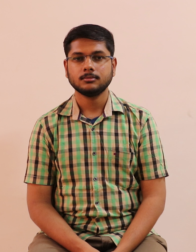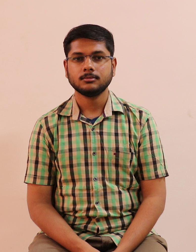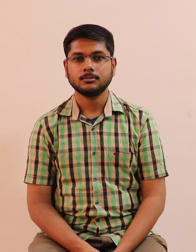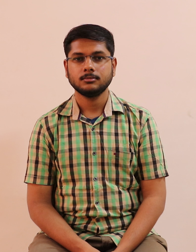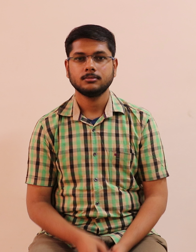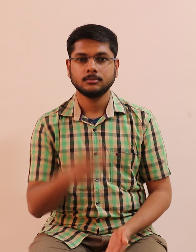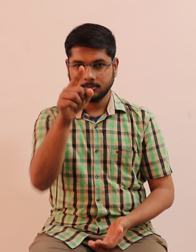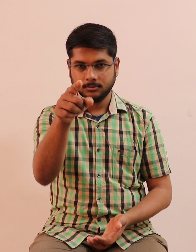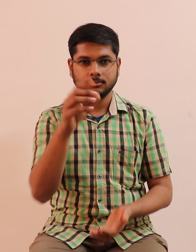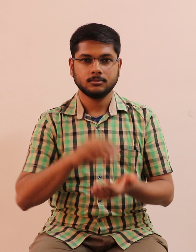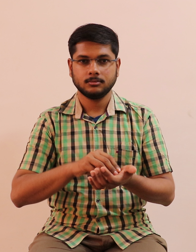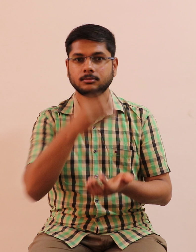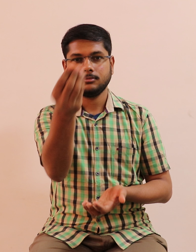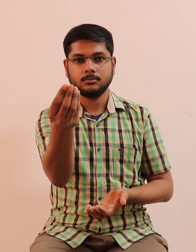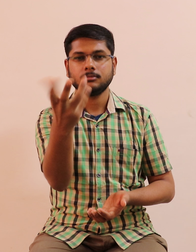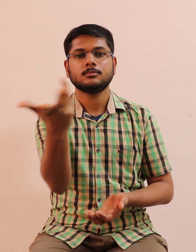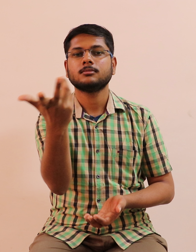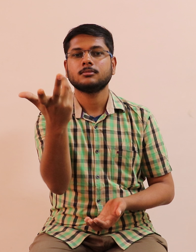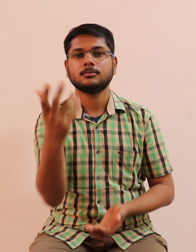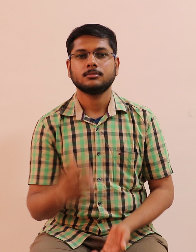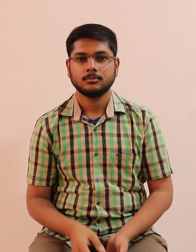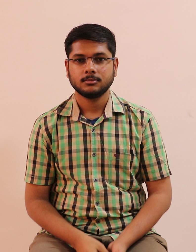what you want